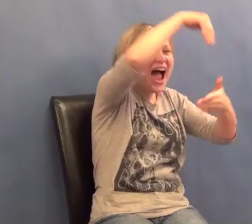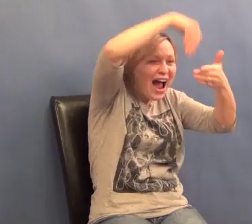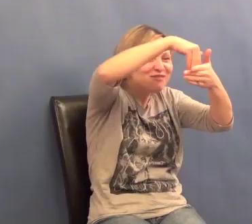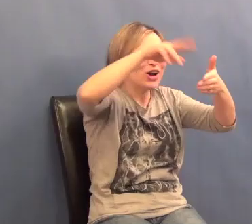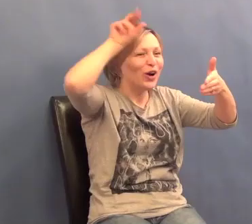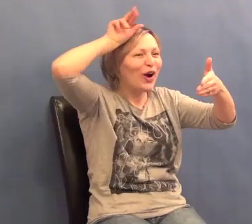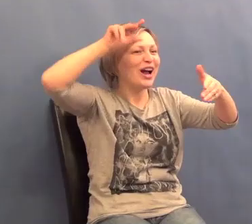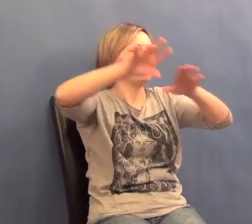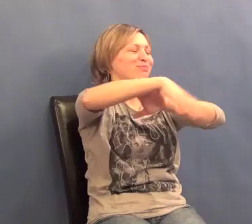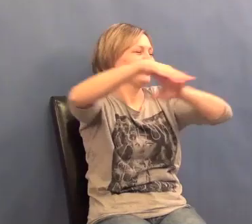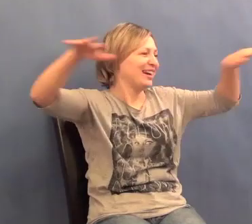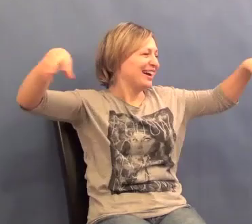Okazuje się, że w środku jest królik, ale nie widać tego.